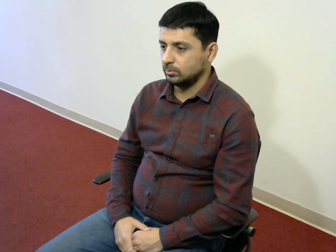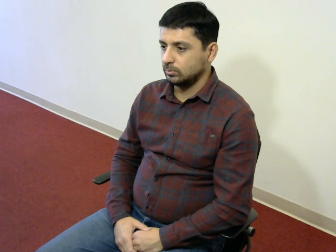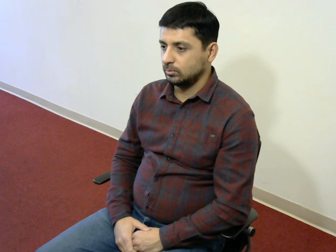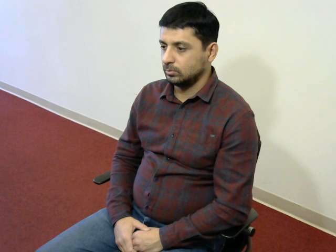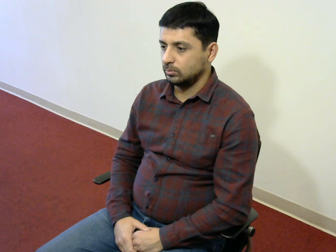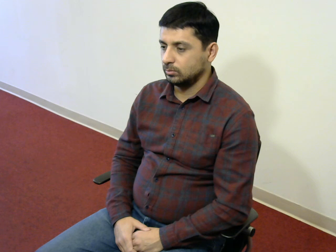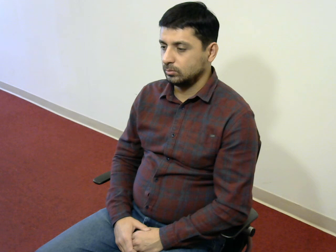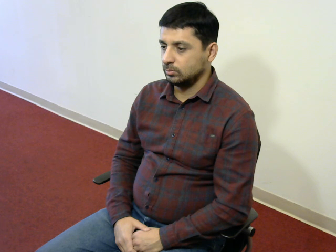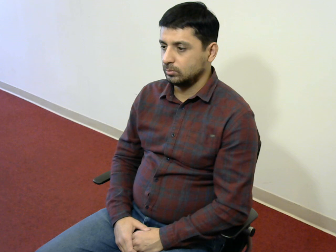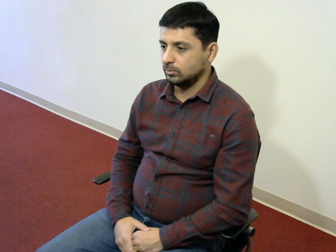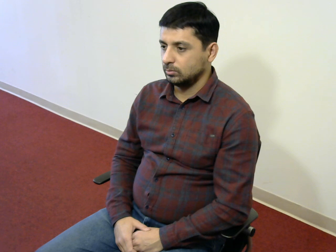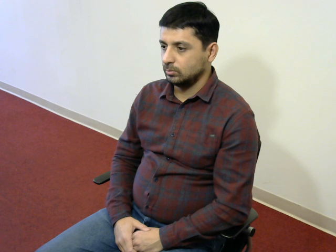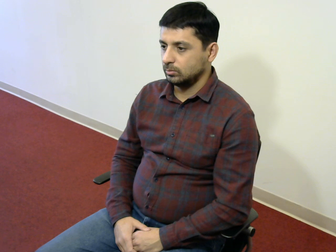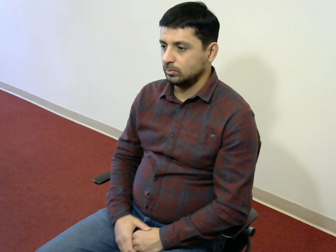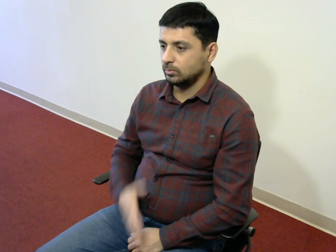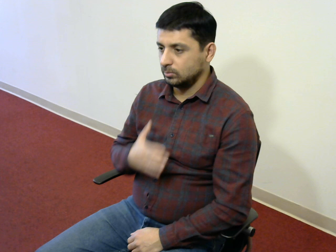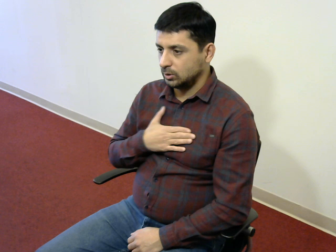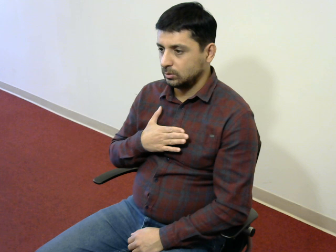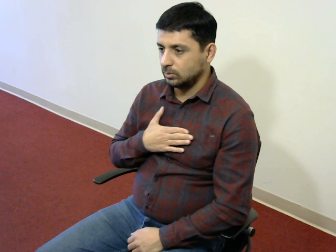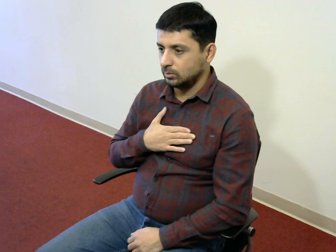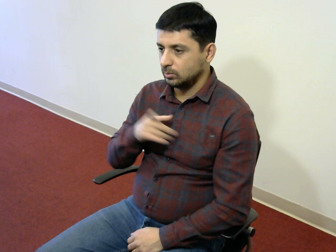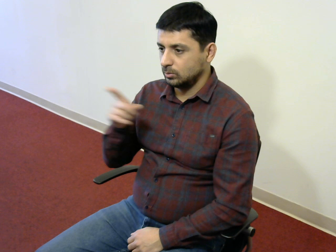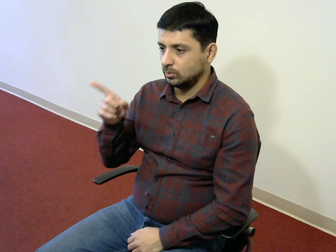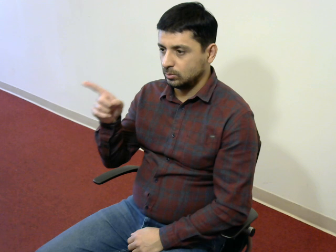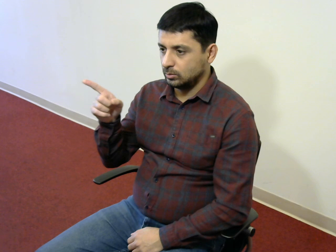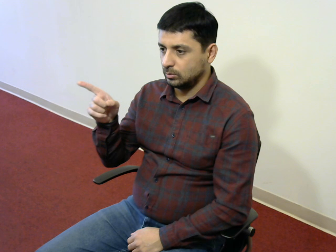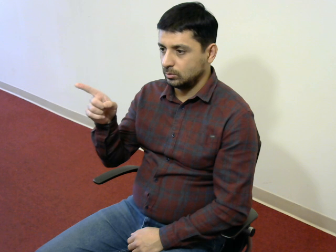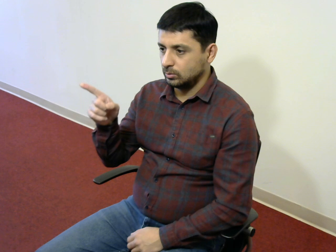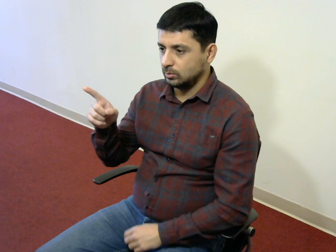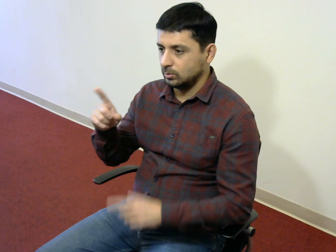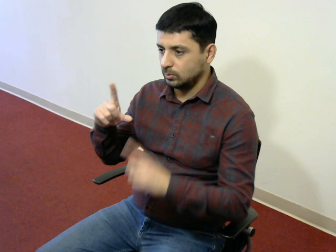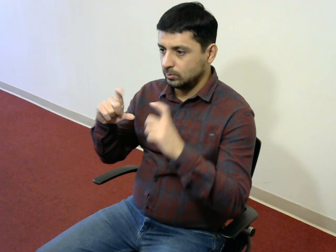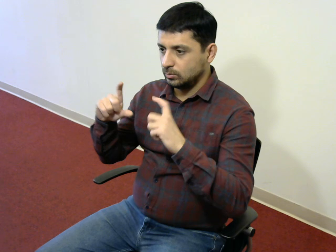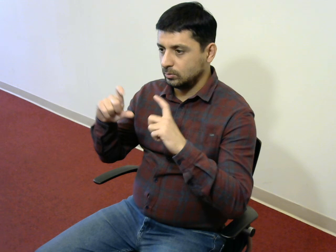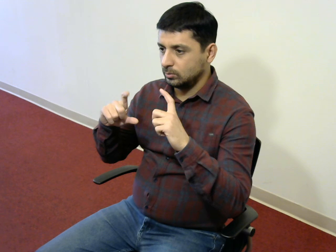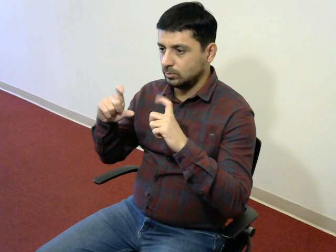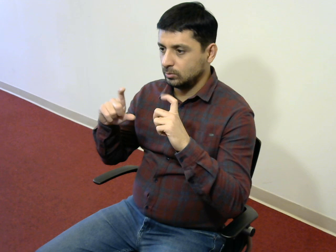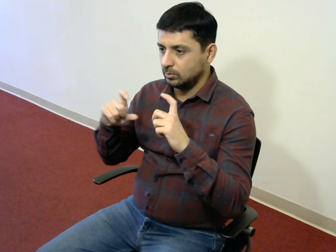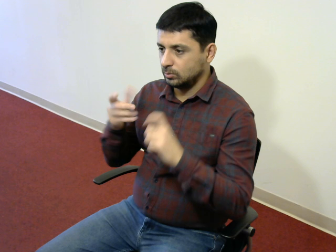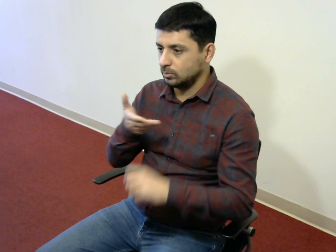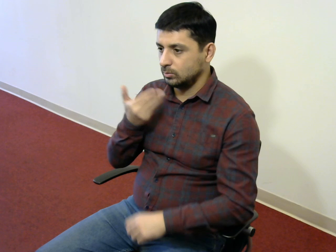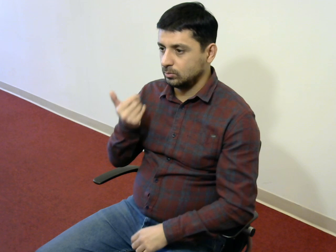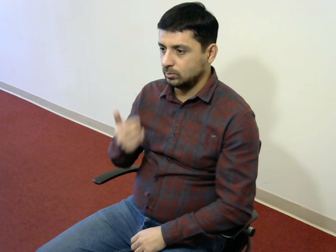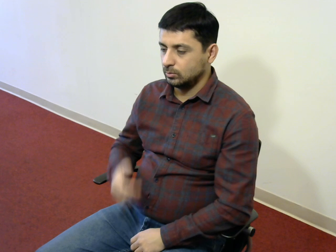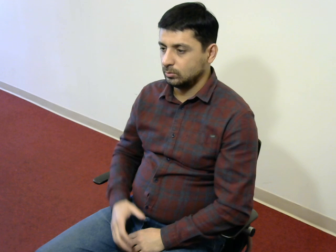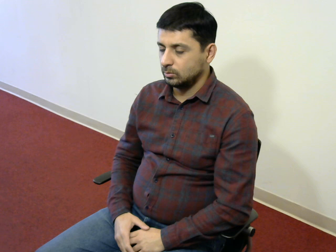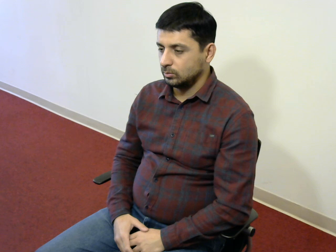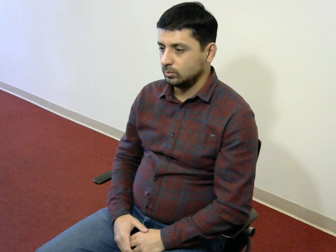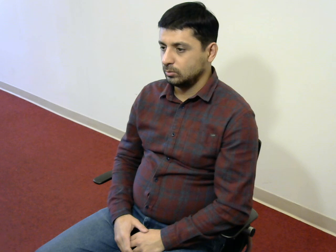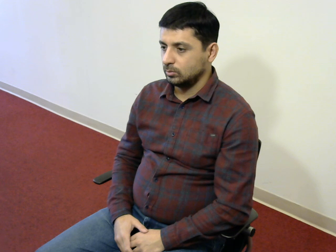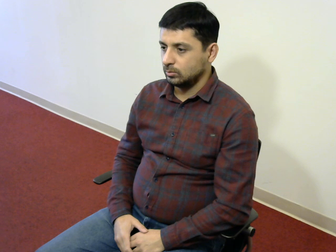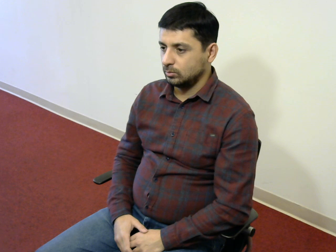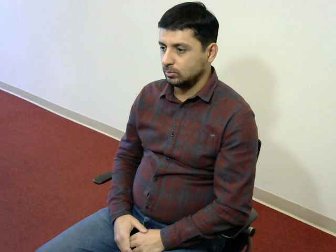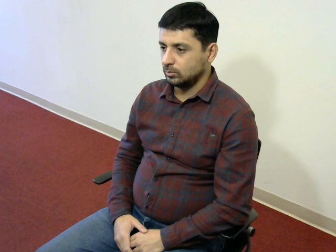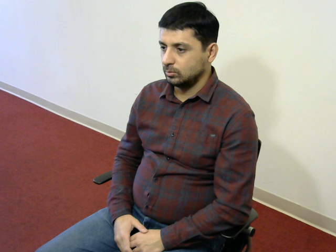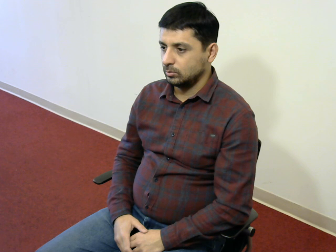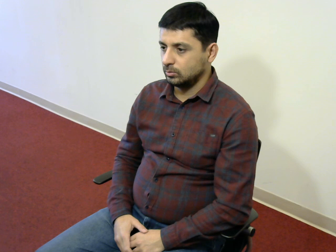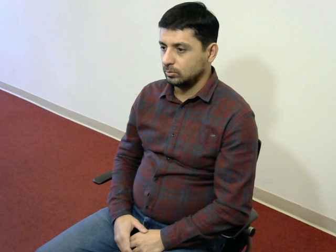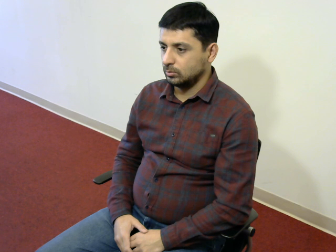Məndə onun şəkli yoxdur